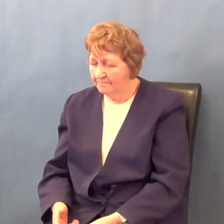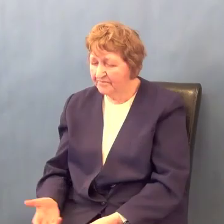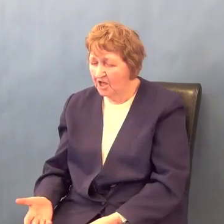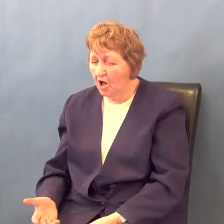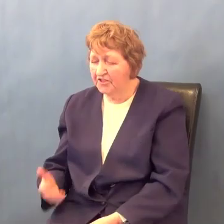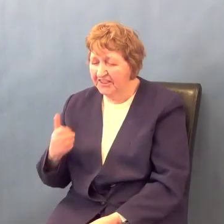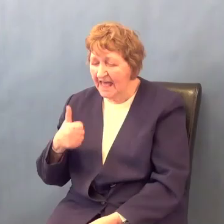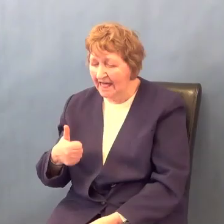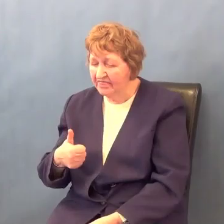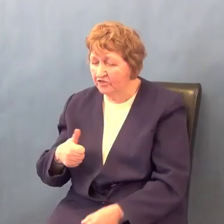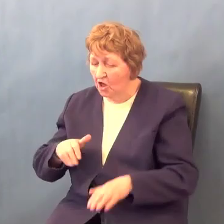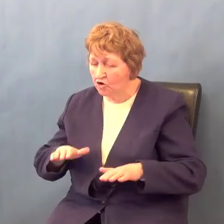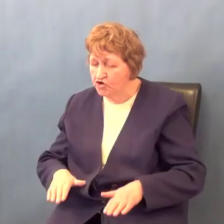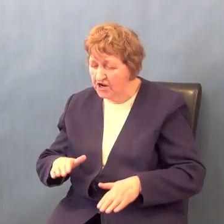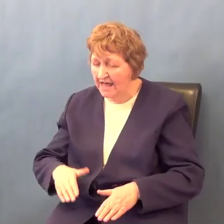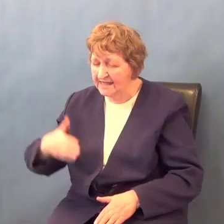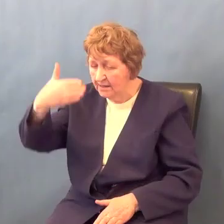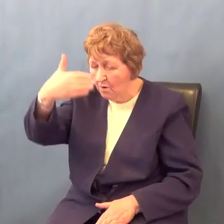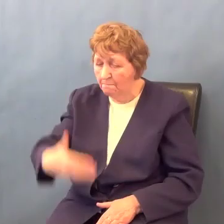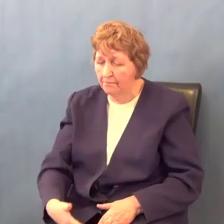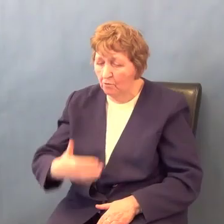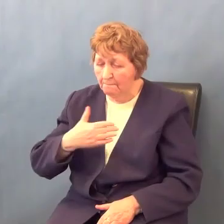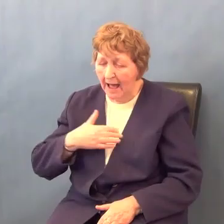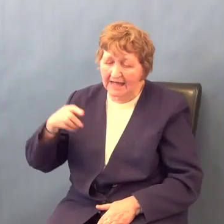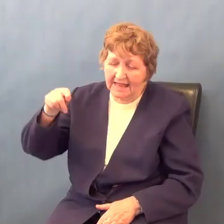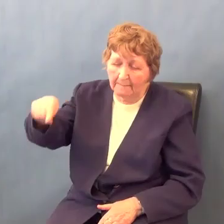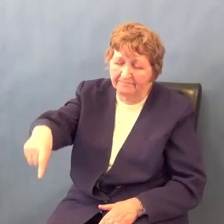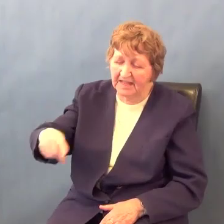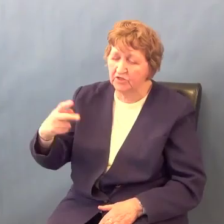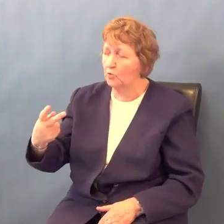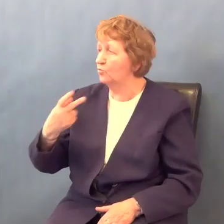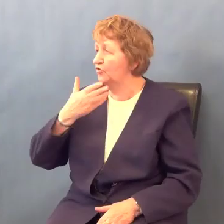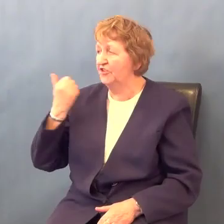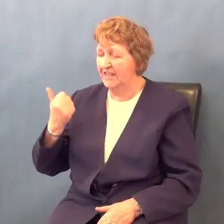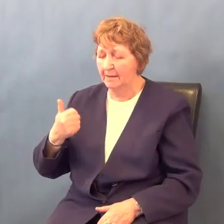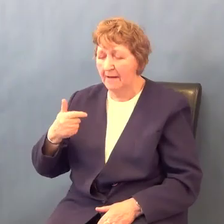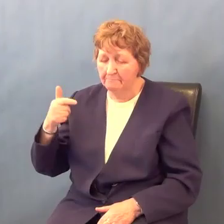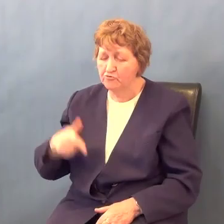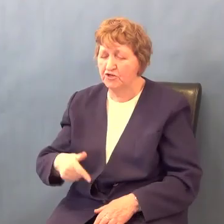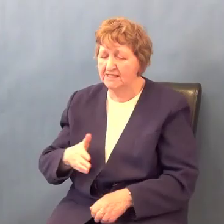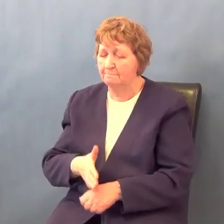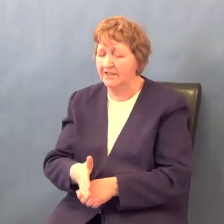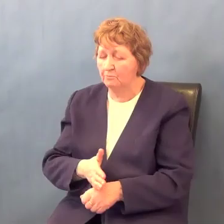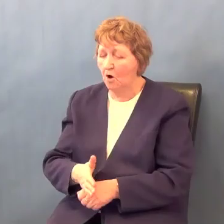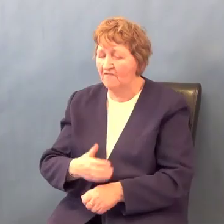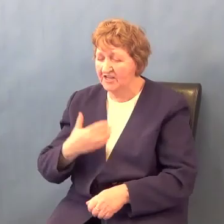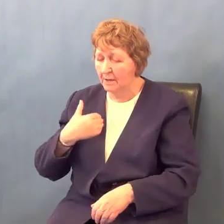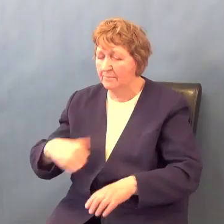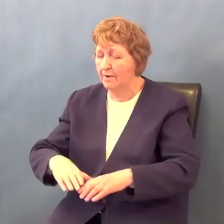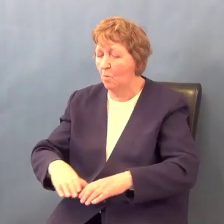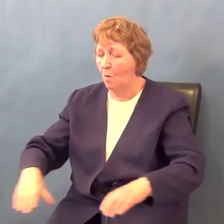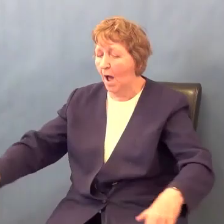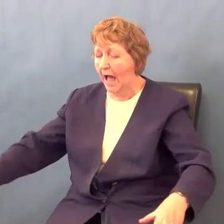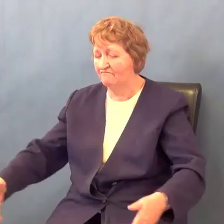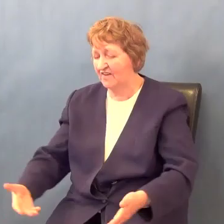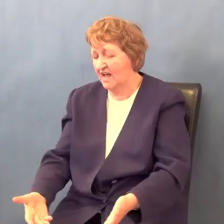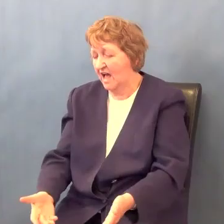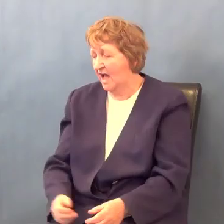Jedno krzesło jest odcięte i jedna osoba ma gdzie siedzieć, a tamta druga nie ma, więc trzeba piłować, żeby była ławka.